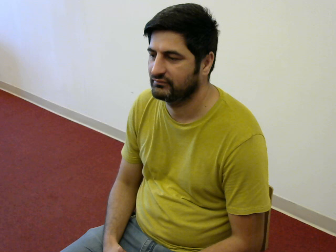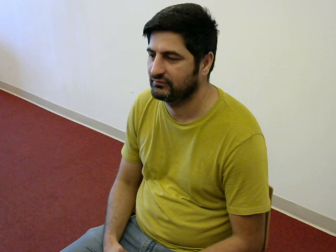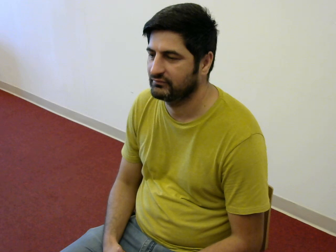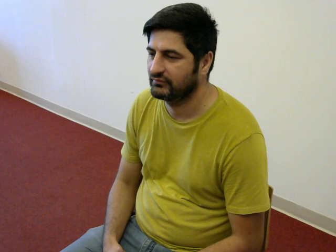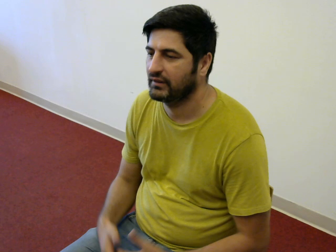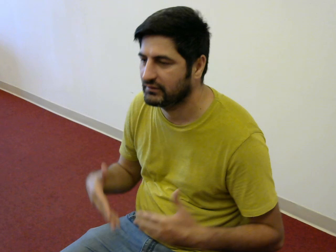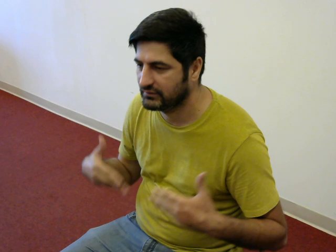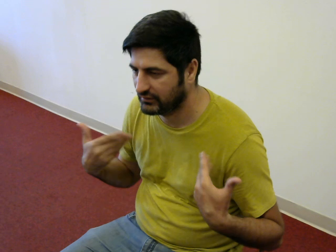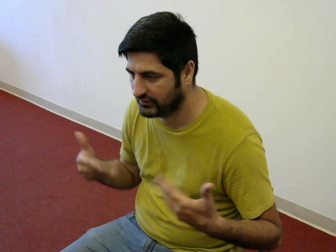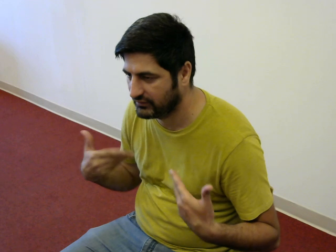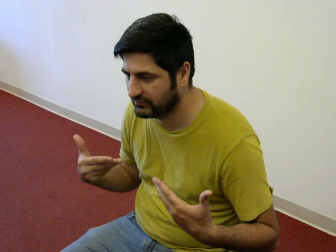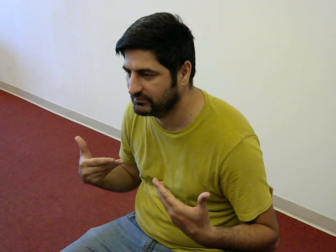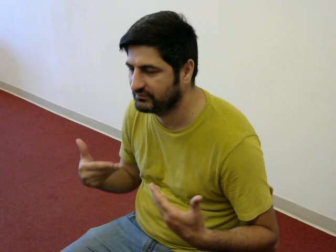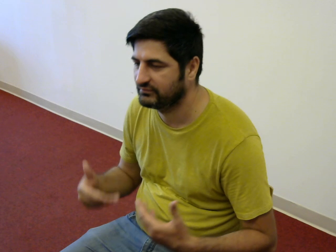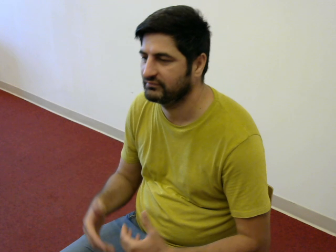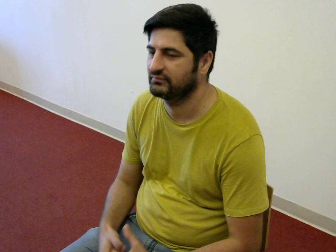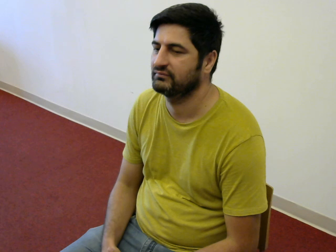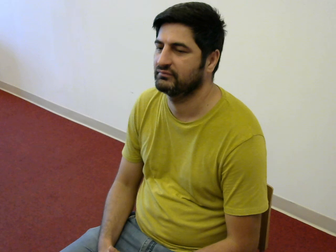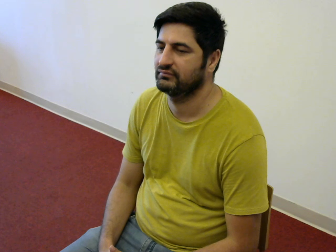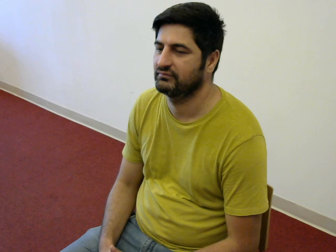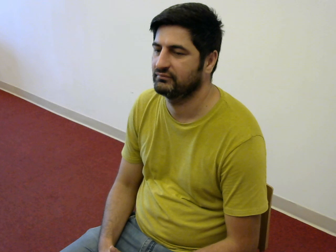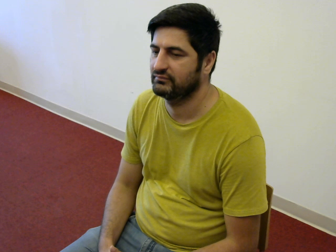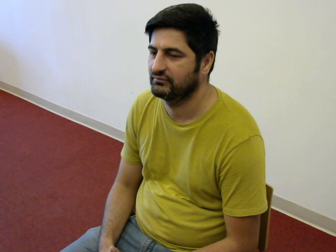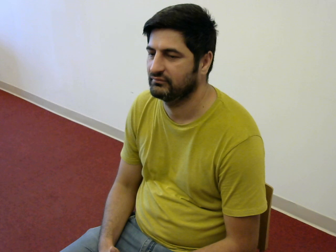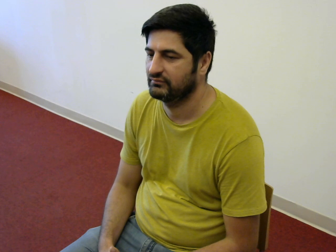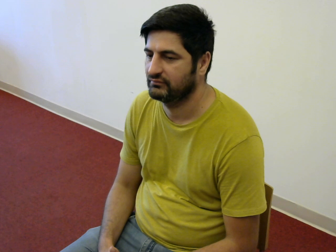Salam